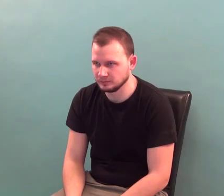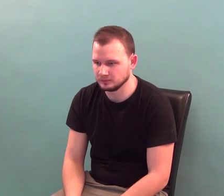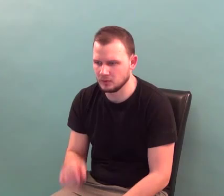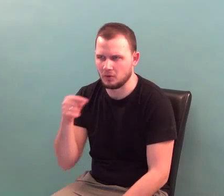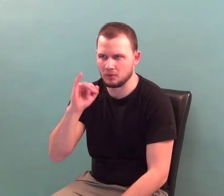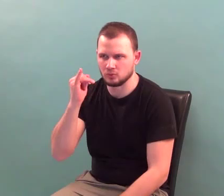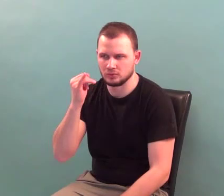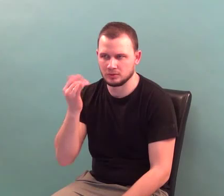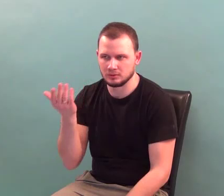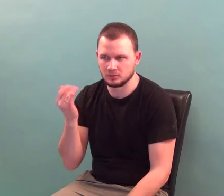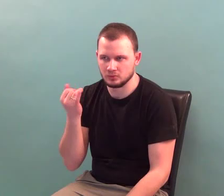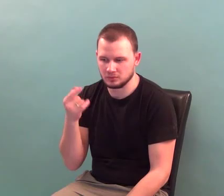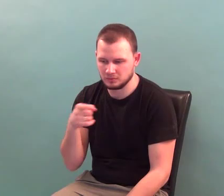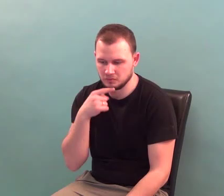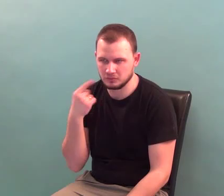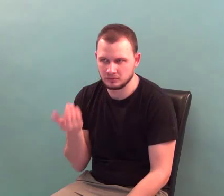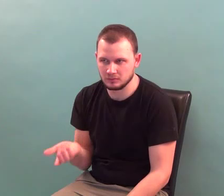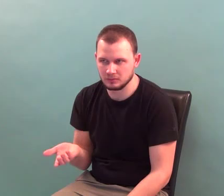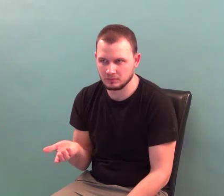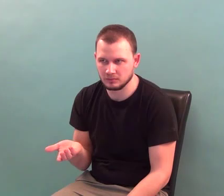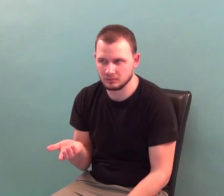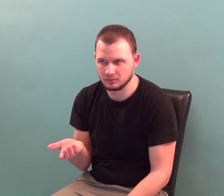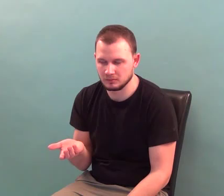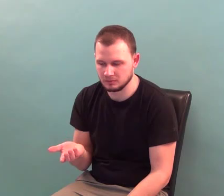Powinno być żółte, a tu jest czerwone.